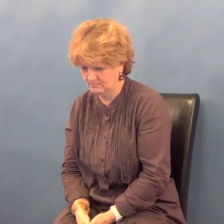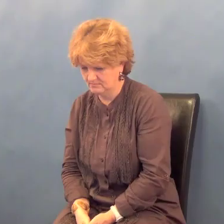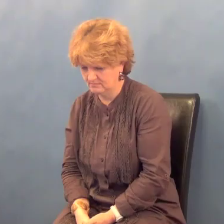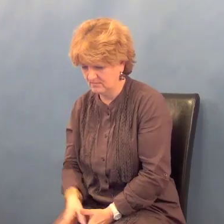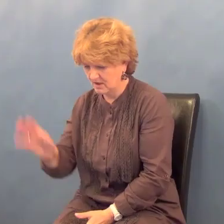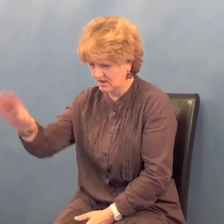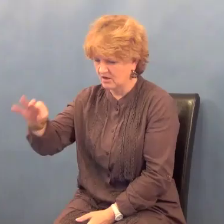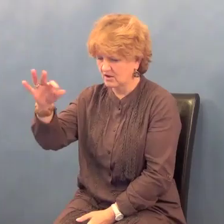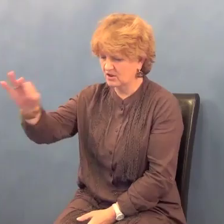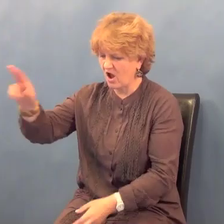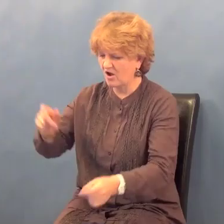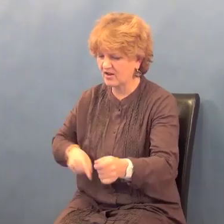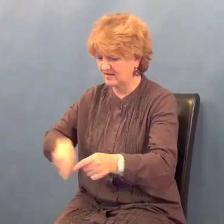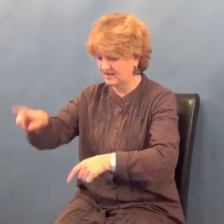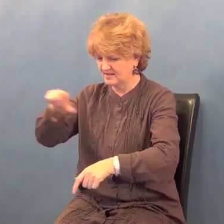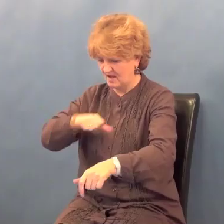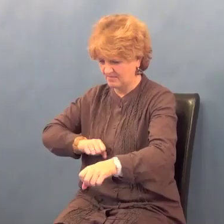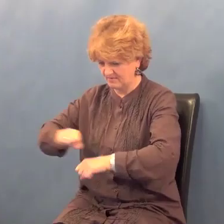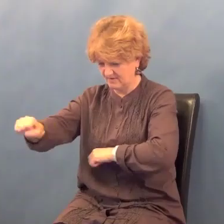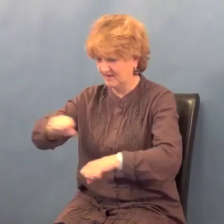Po torze można samemu jechać drezyną.